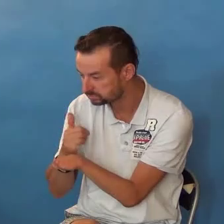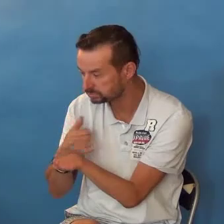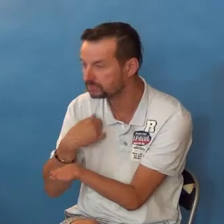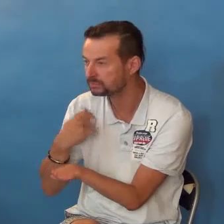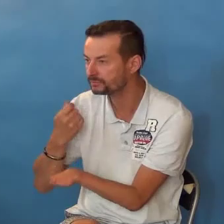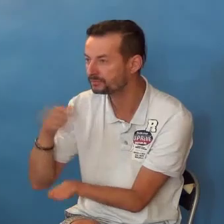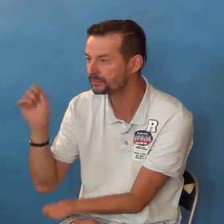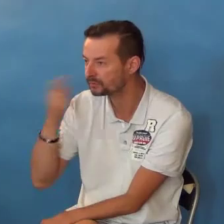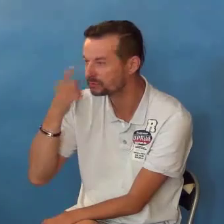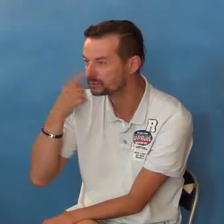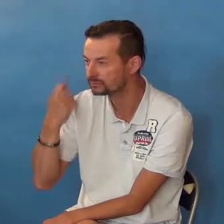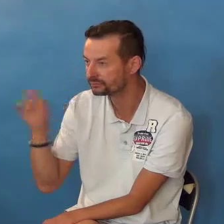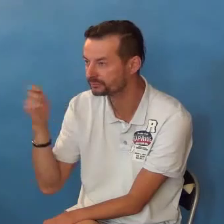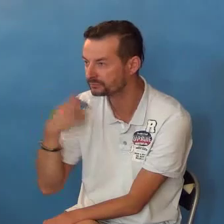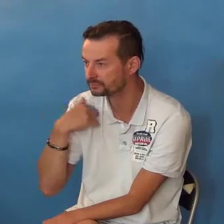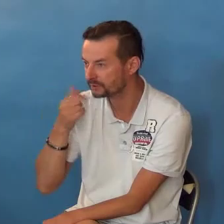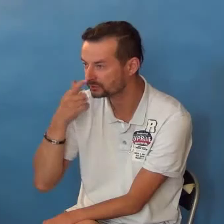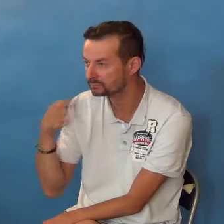Wyjeżdżam do Olsztyna.